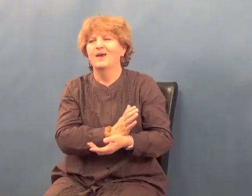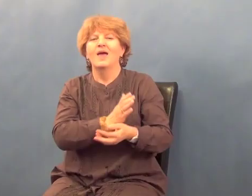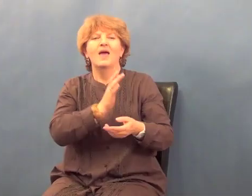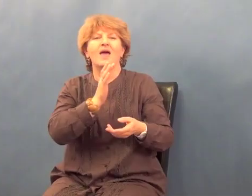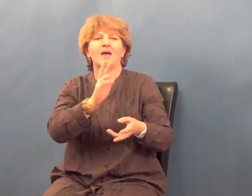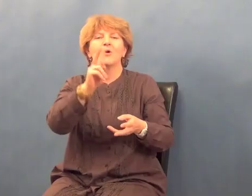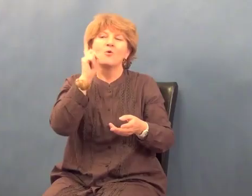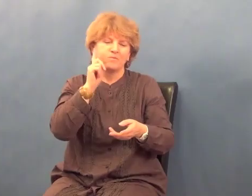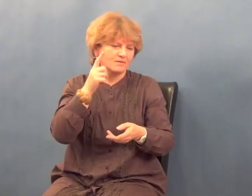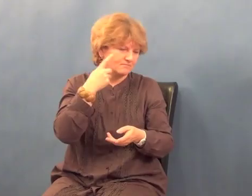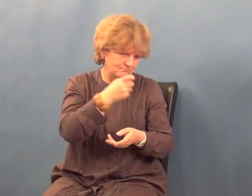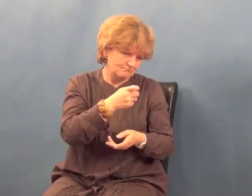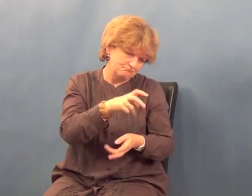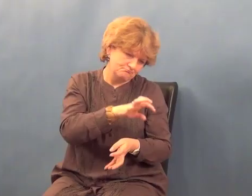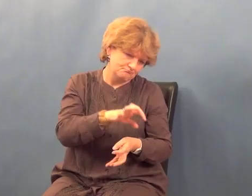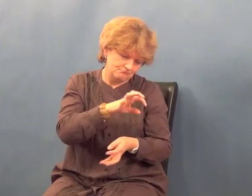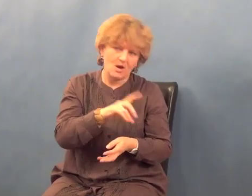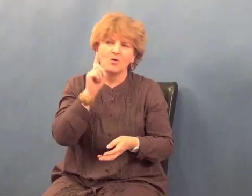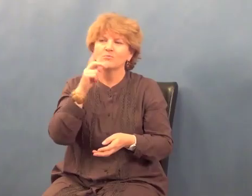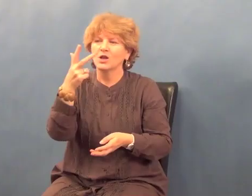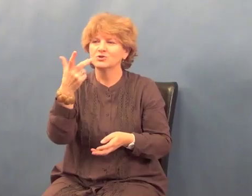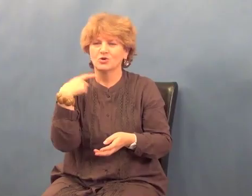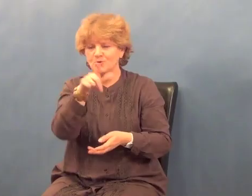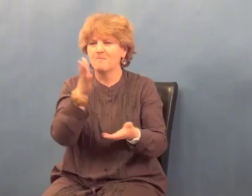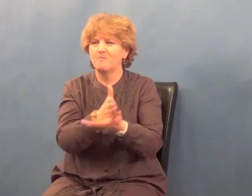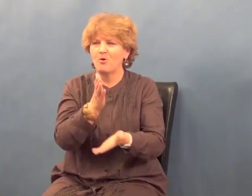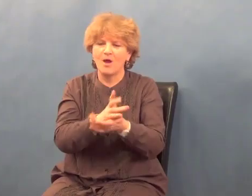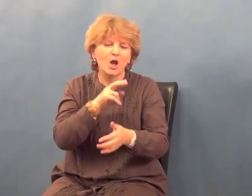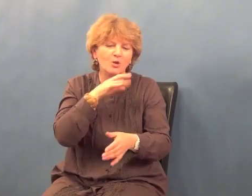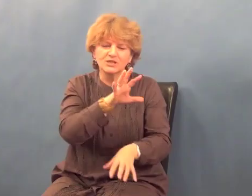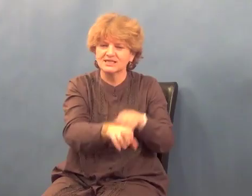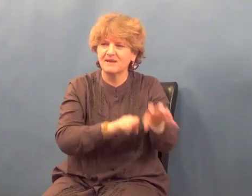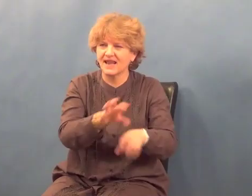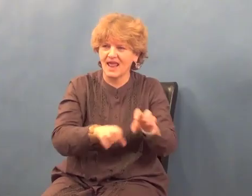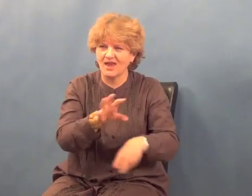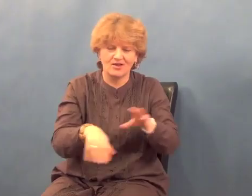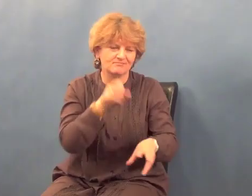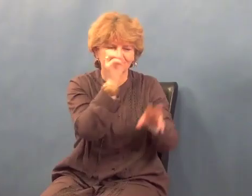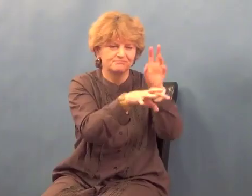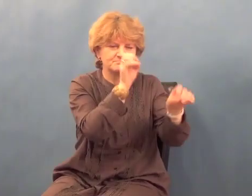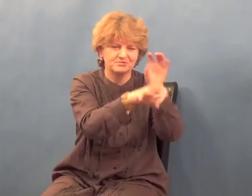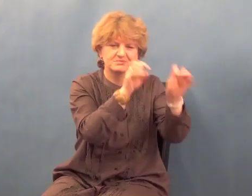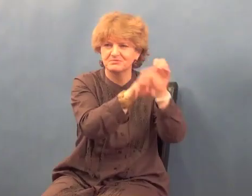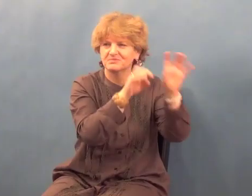Potem chłopiec patrzy na gruszki, a trzej chłopcy pomagają mu zbierać gruszki i wkładają je do kosza.